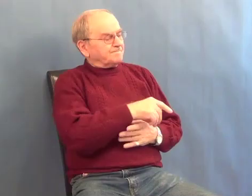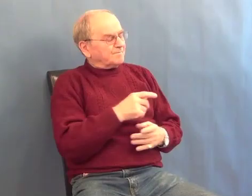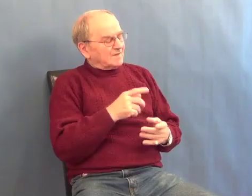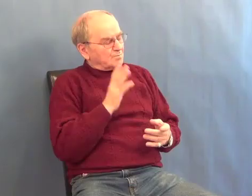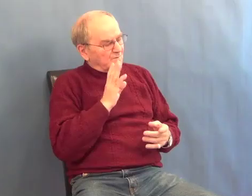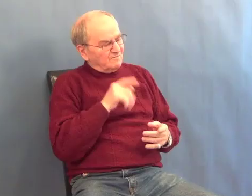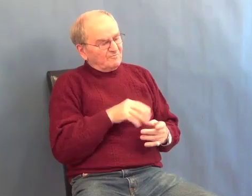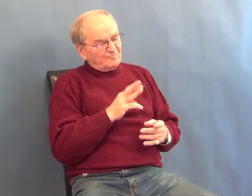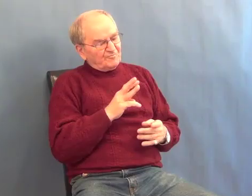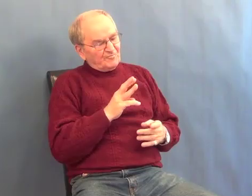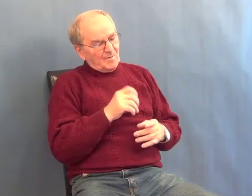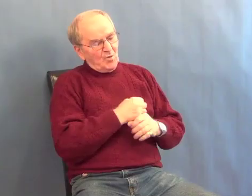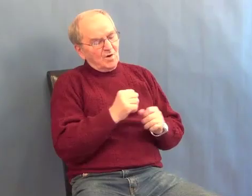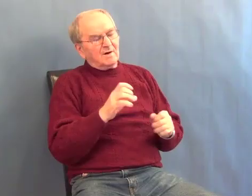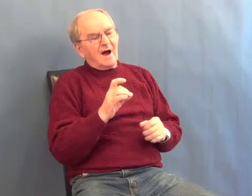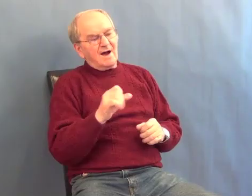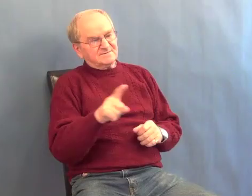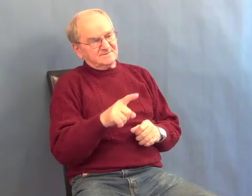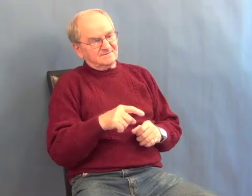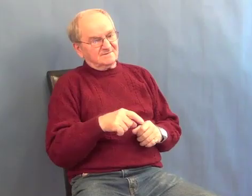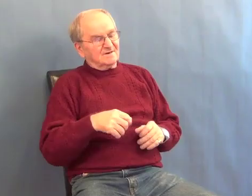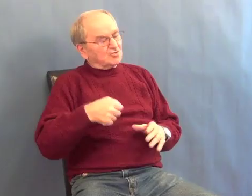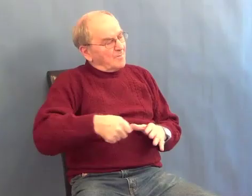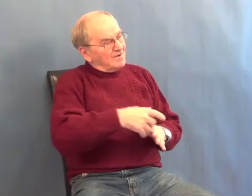Prawdopodobnie to był wybuch gazu.